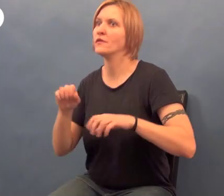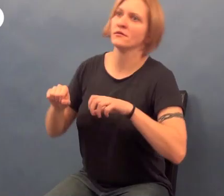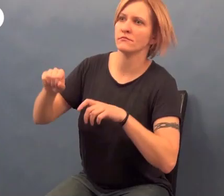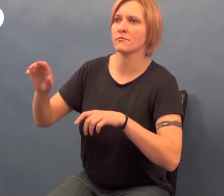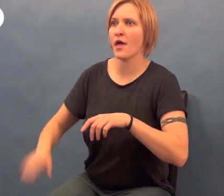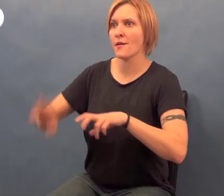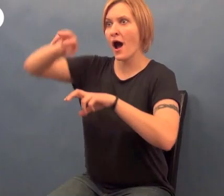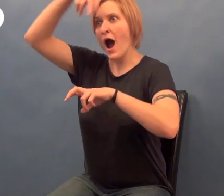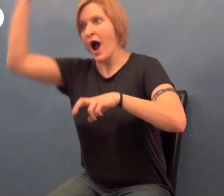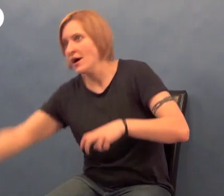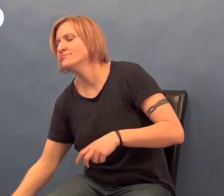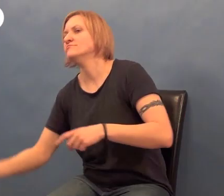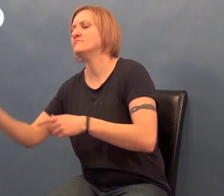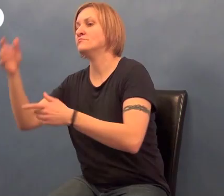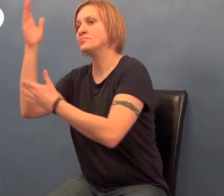Pies wypada przez okno, słoik rozbija się.